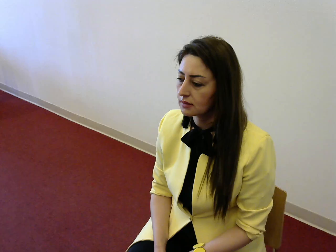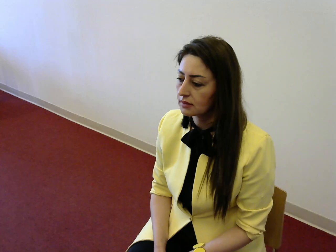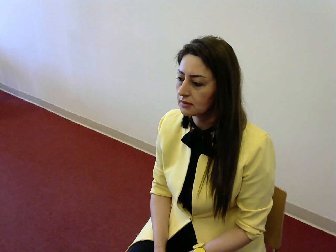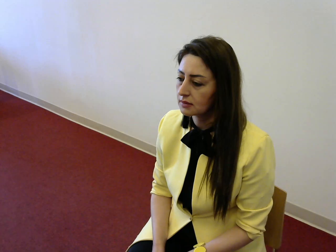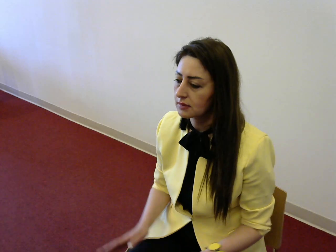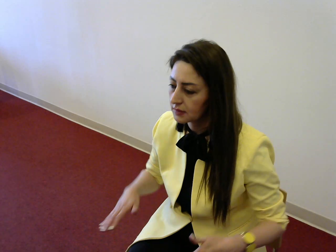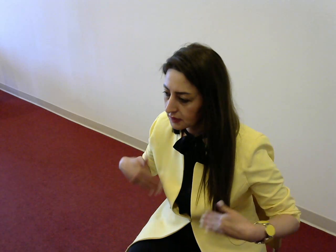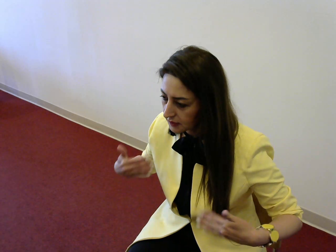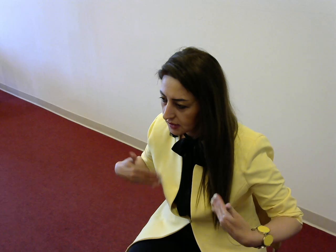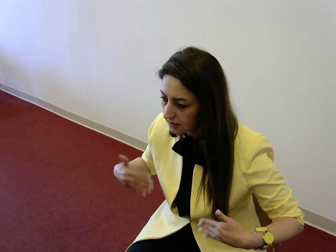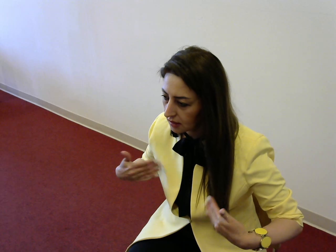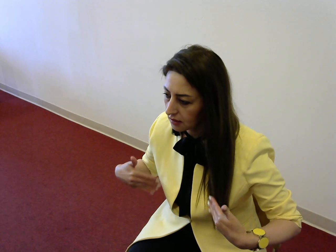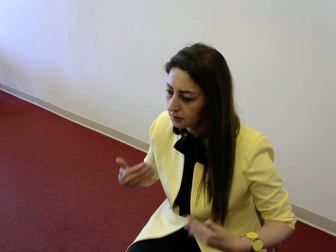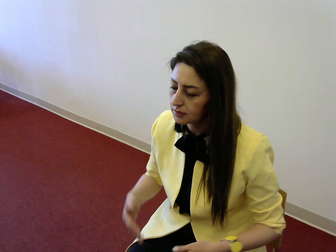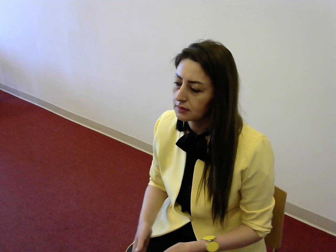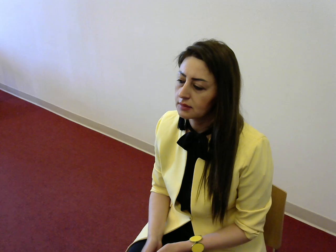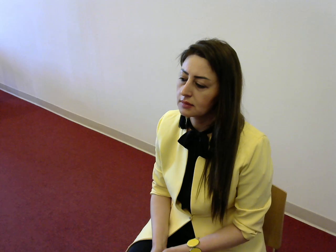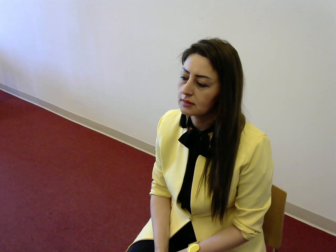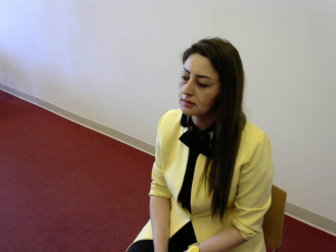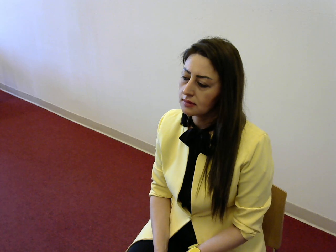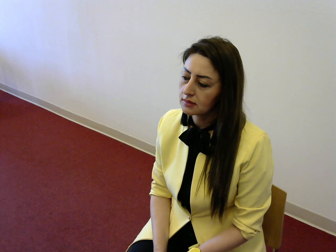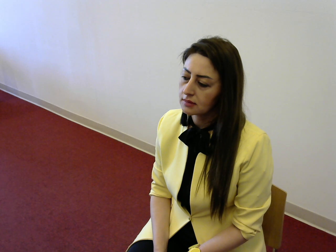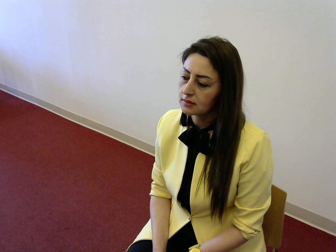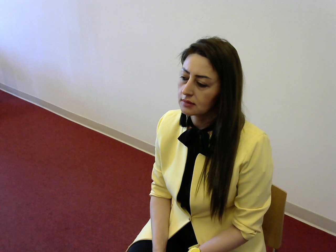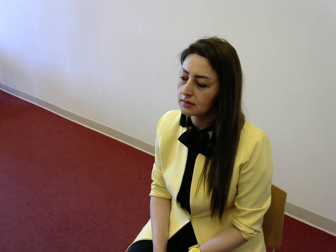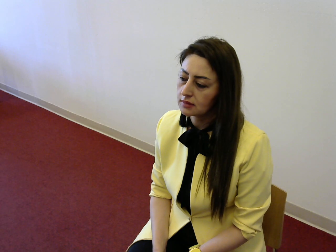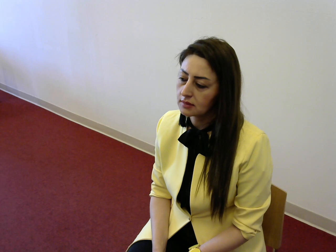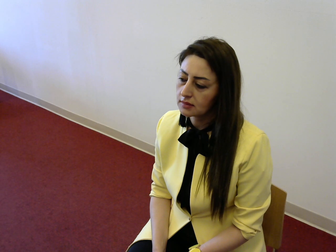Salam